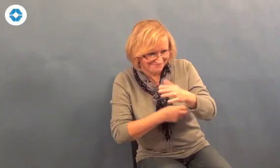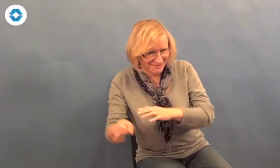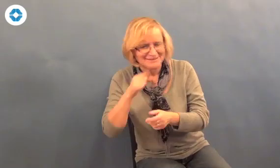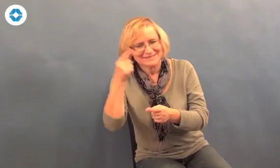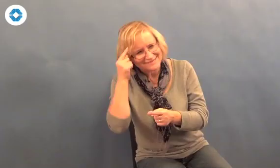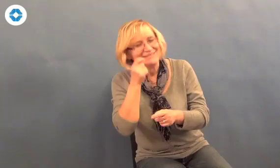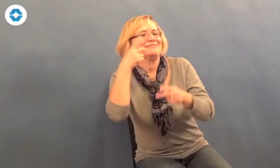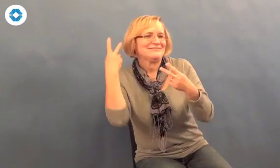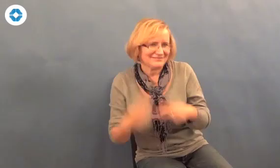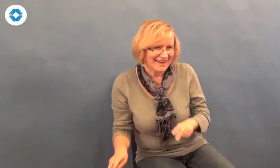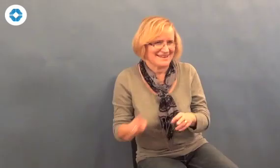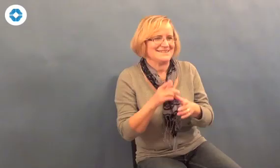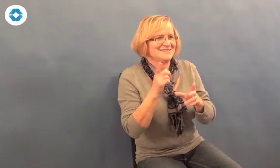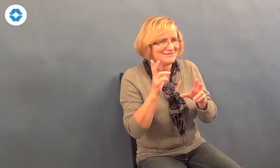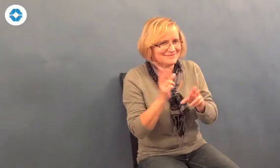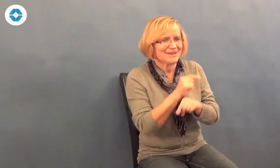Kot znowu próbował wejść na górę po kaczkę.